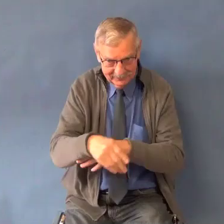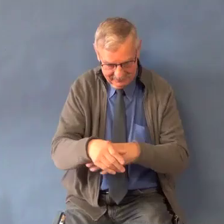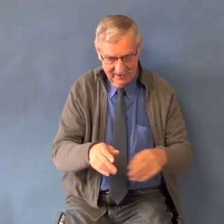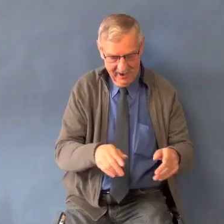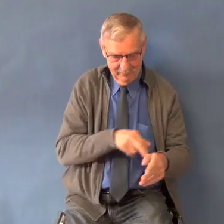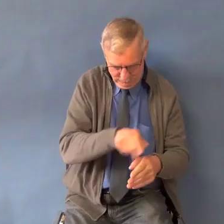Przejście.